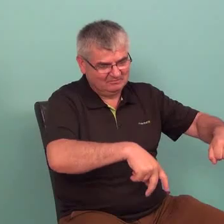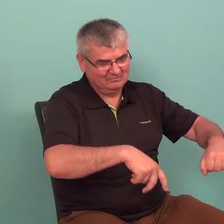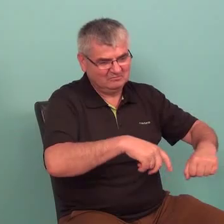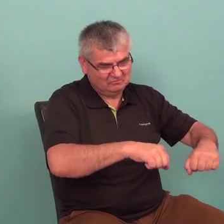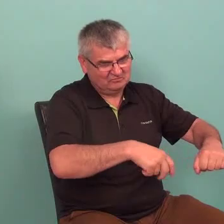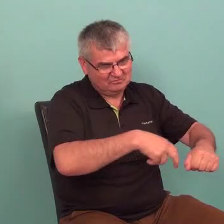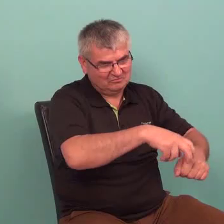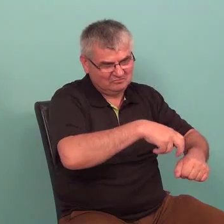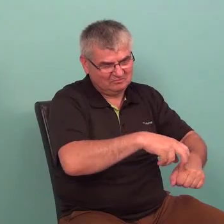Idzie, idzie.